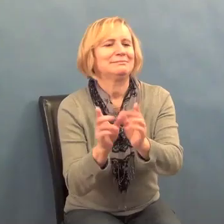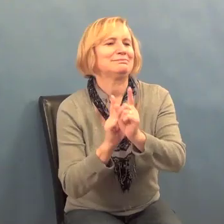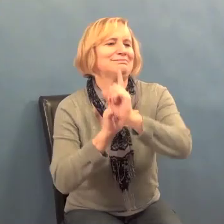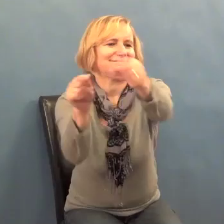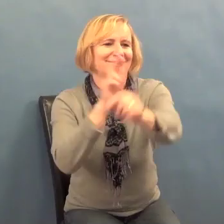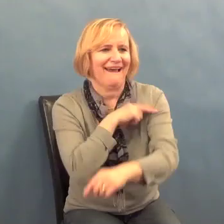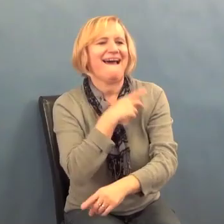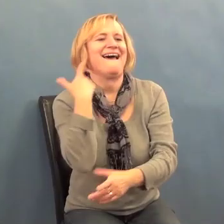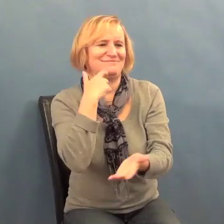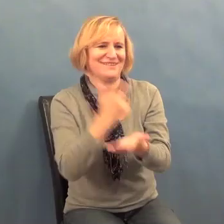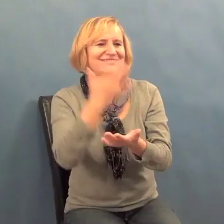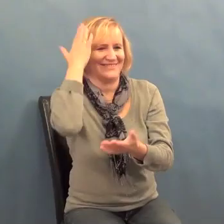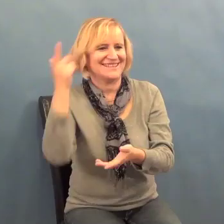Policja już się przekonała, że on chciał zarobić na tym.